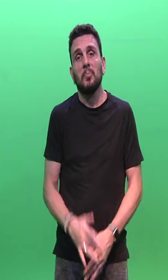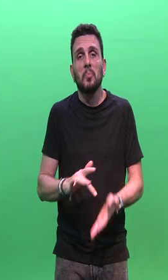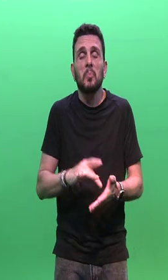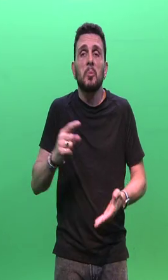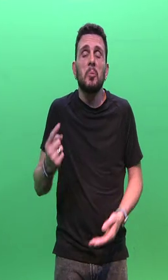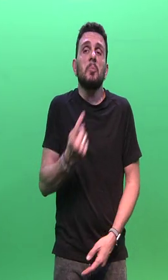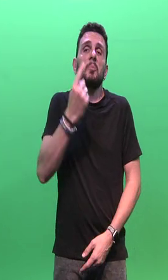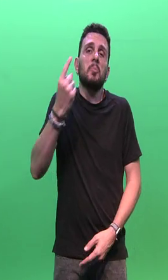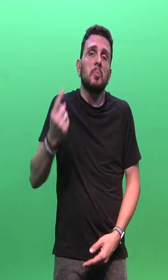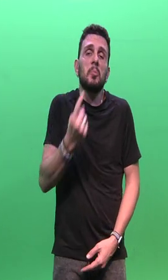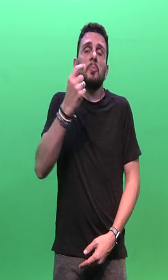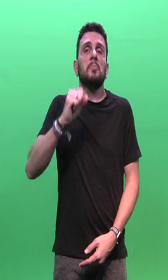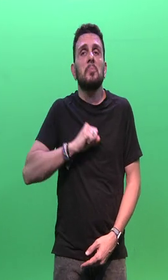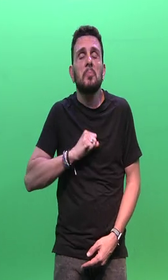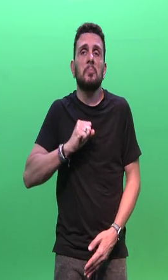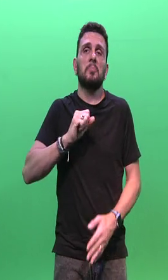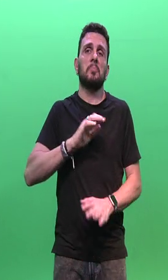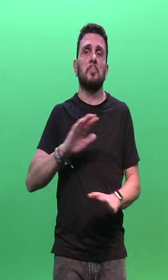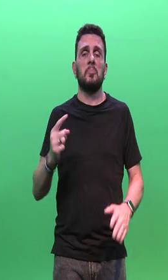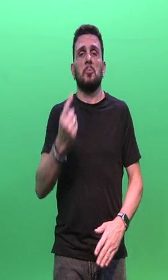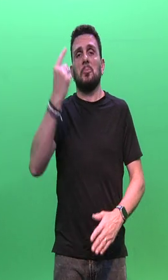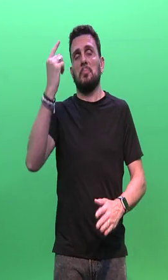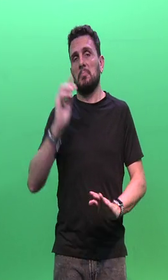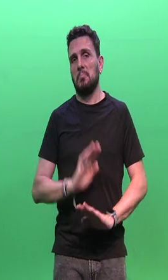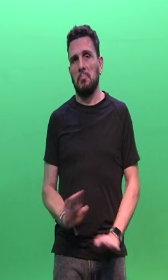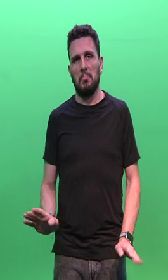Tinc tos de manera molt ocasional.